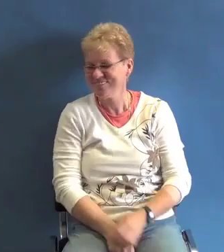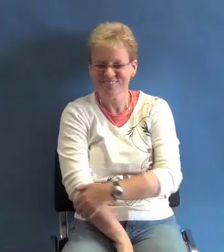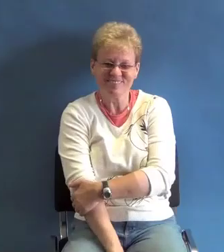Dobrze.